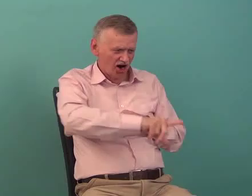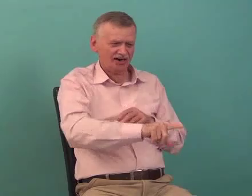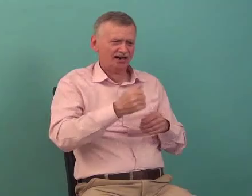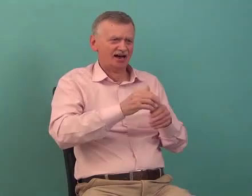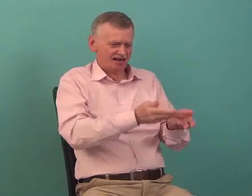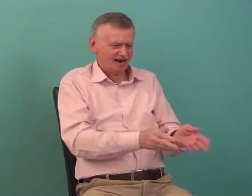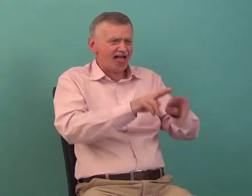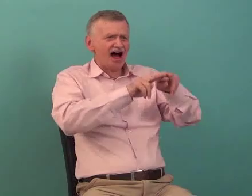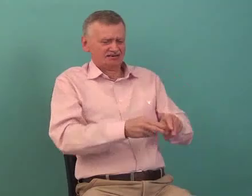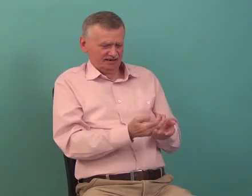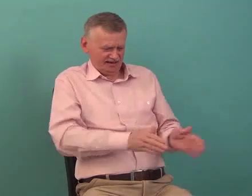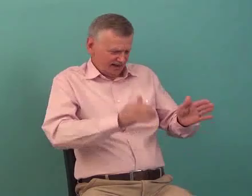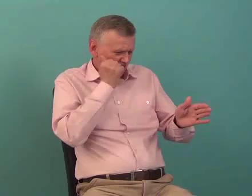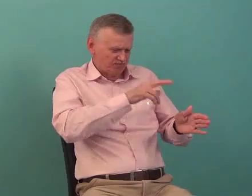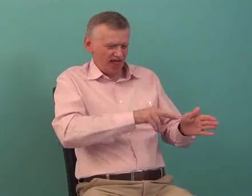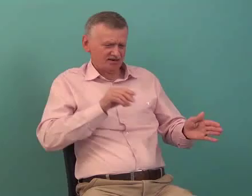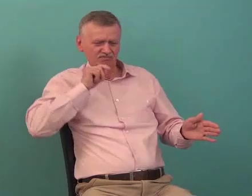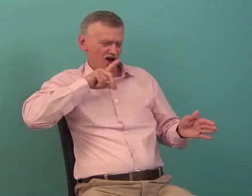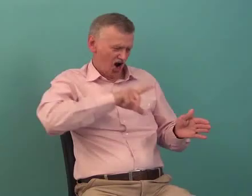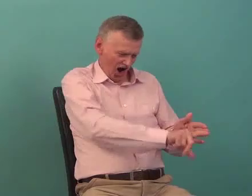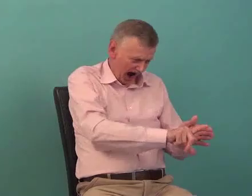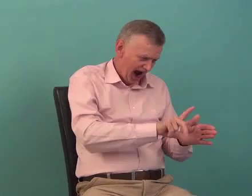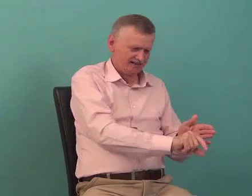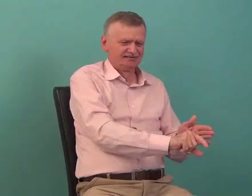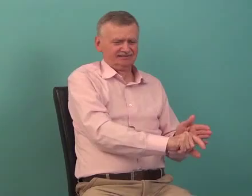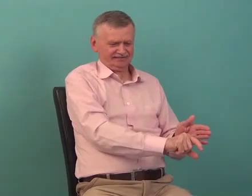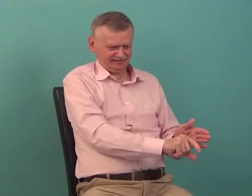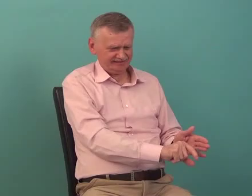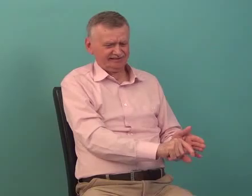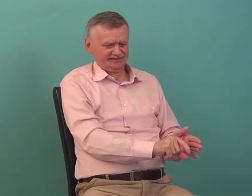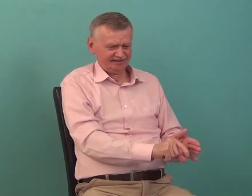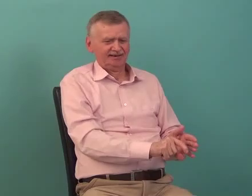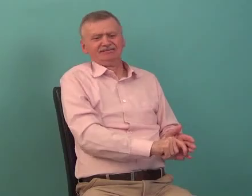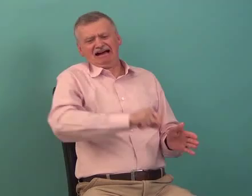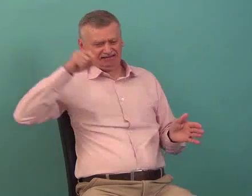W misce reszta jabłek, kukułka zabiera je dziobem.